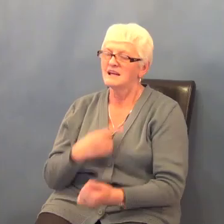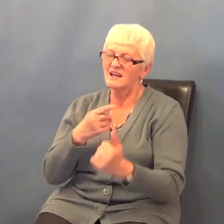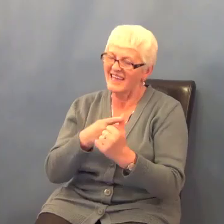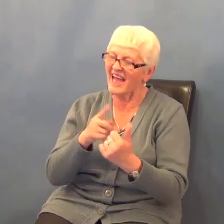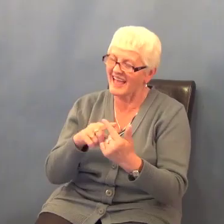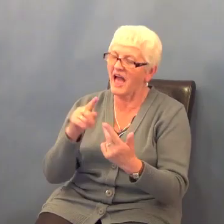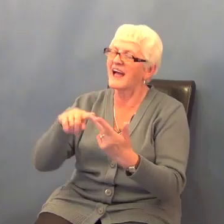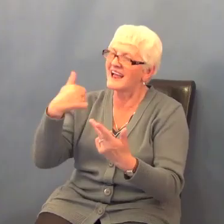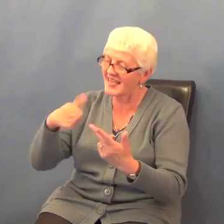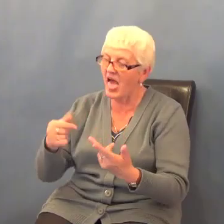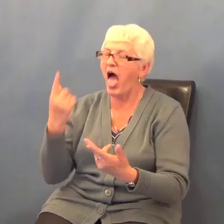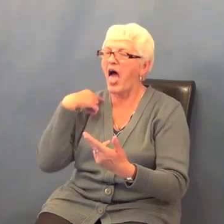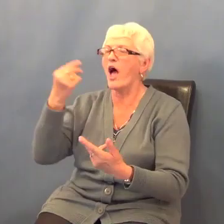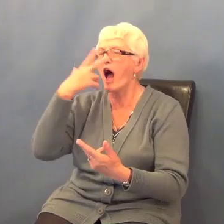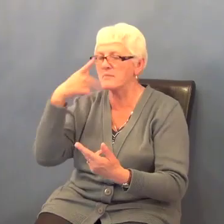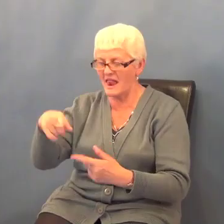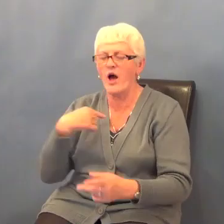Pierwsze i drugie wiem, trzecie mi brakowało, było coś innego, okazuje się, że tu chodzi o opalanie, jak ktoś jest w stroju kąpielowym.